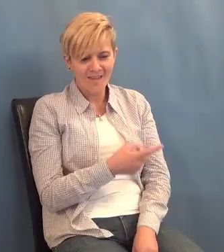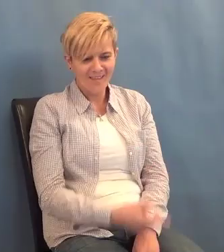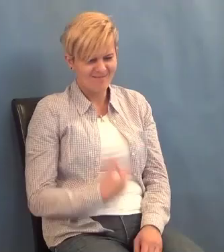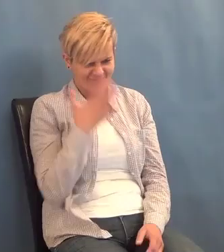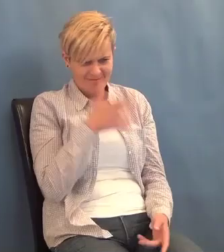Właśnie.